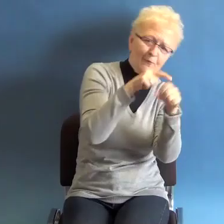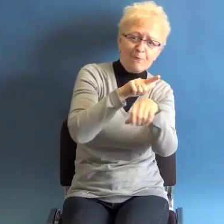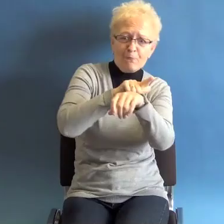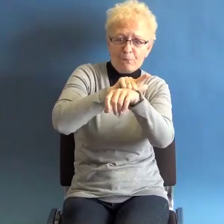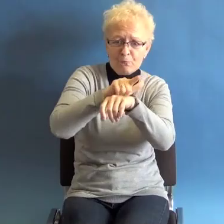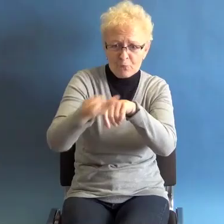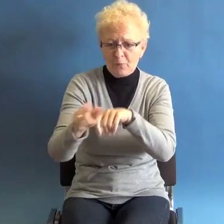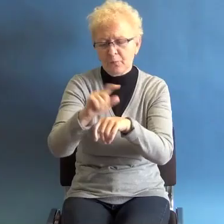Mija dwunasta.